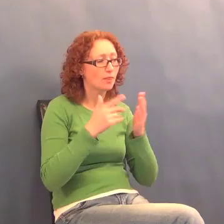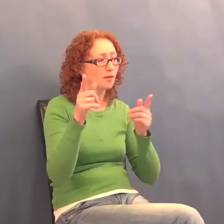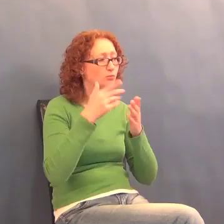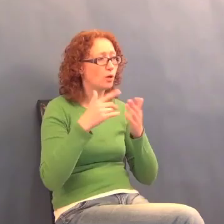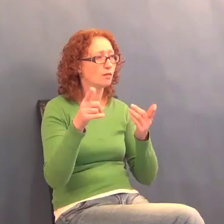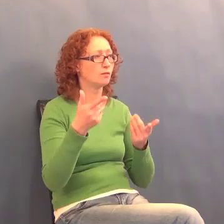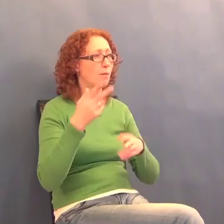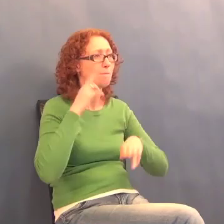Na przykład jest taki znak.